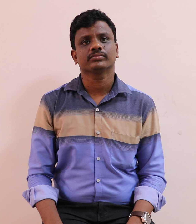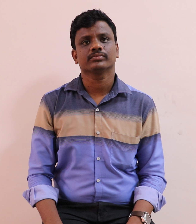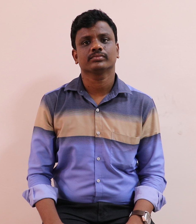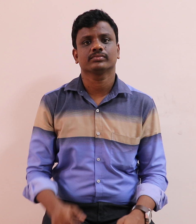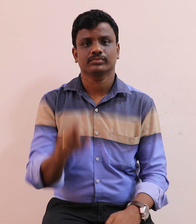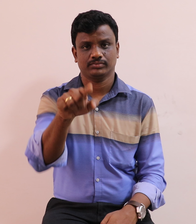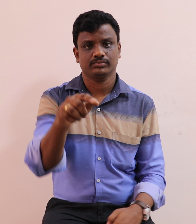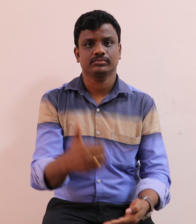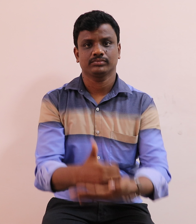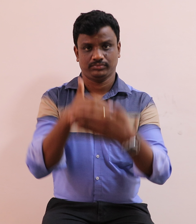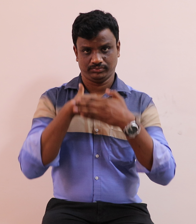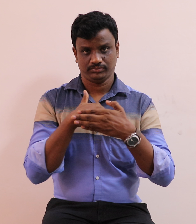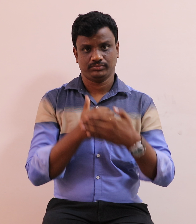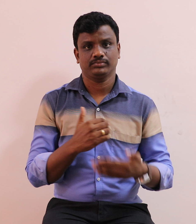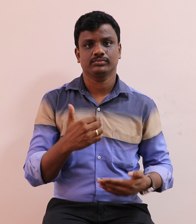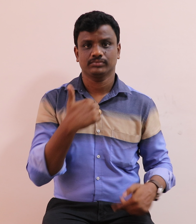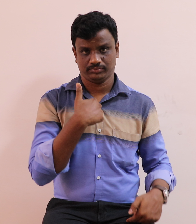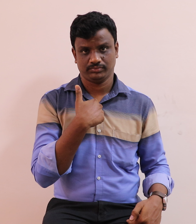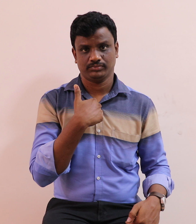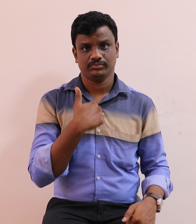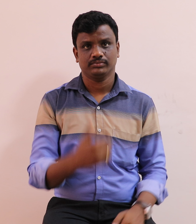do me a favour